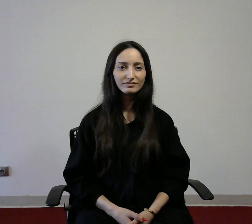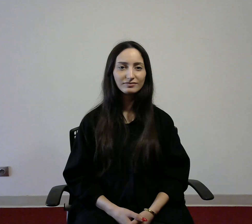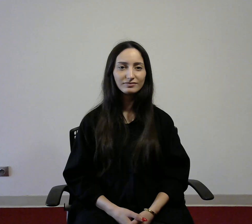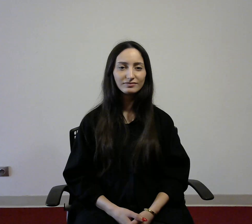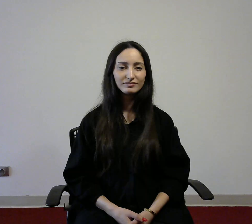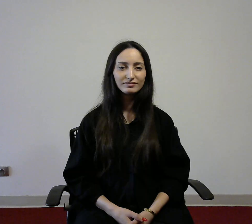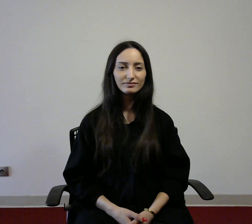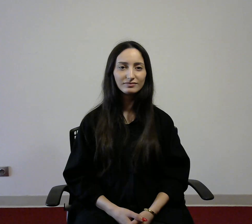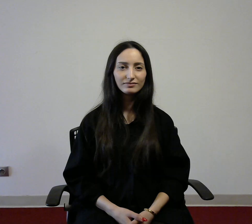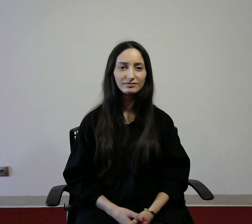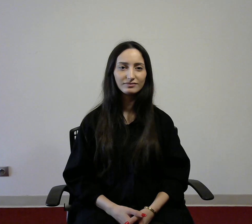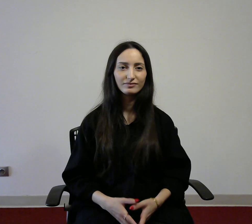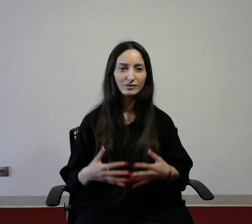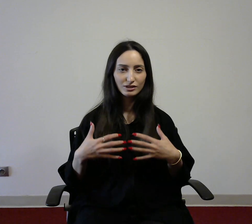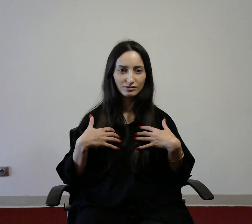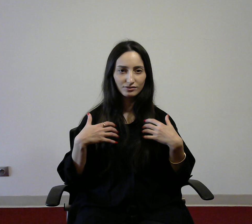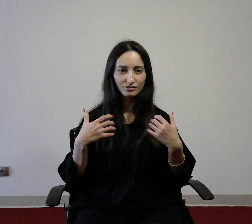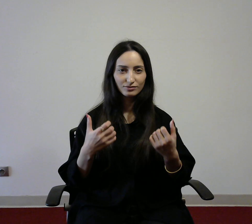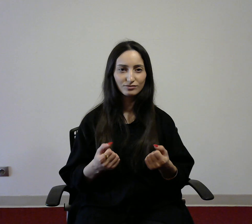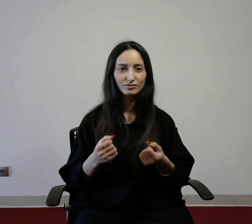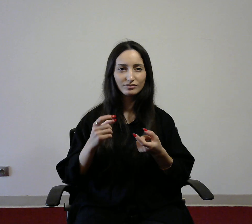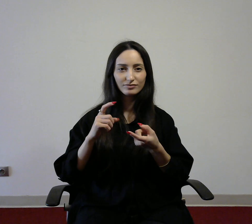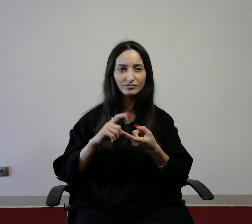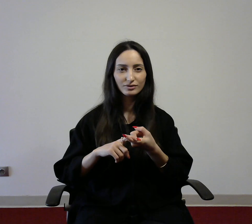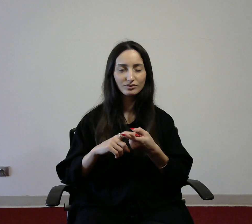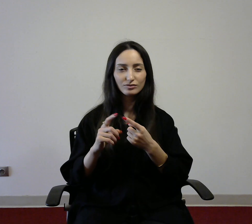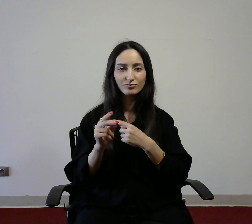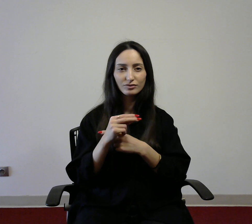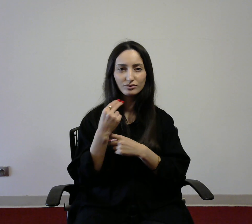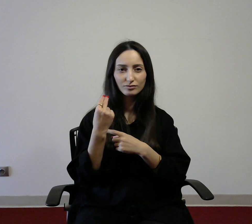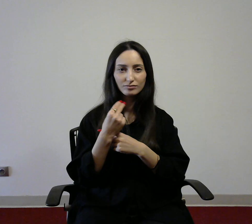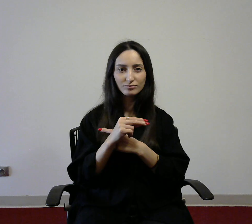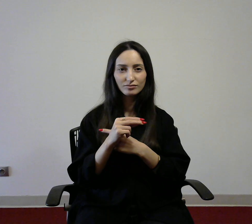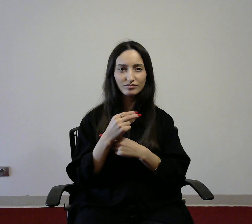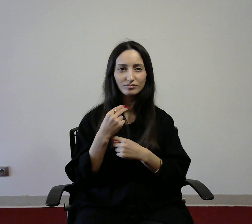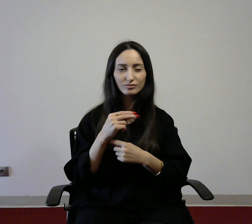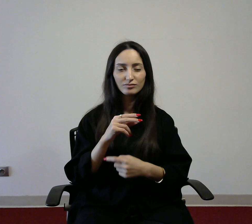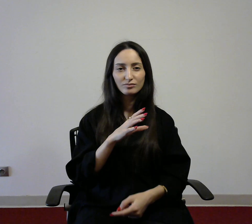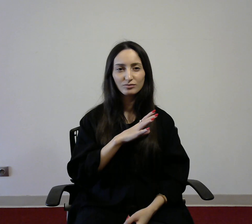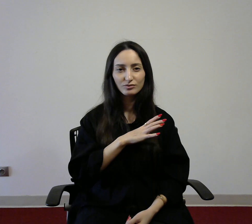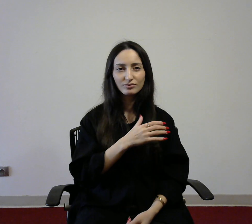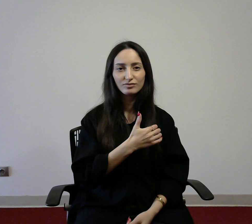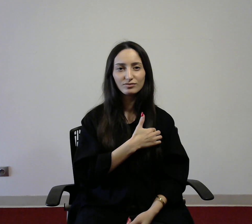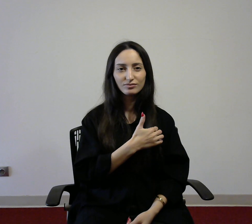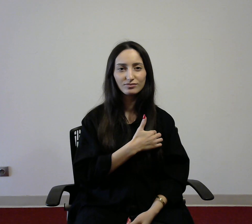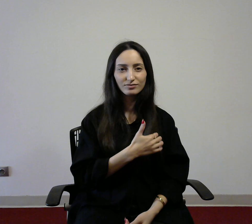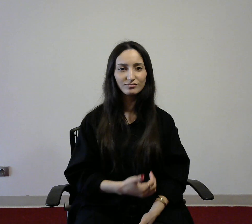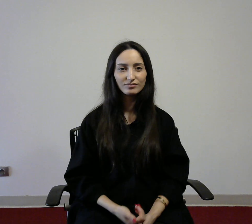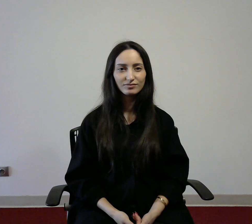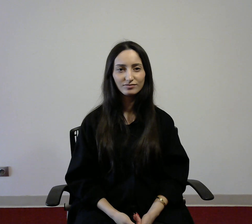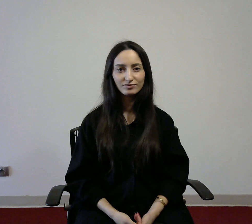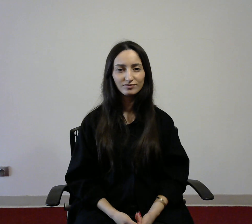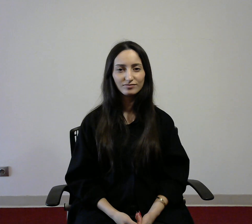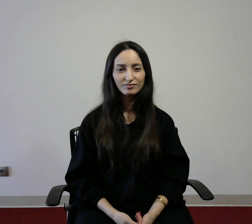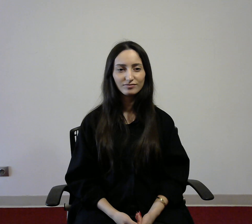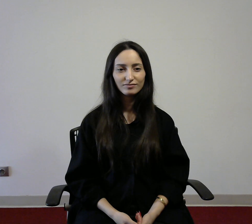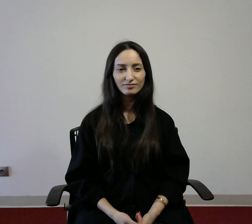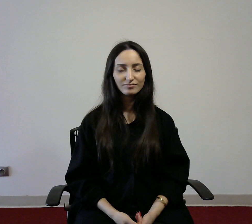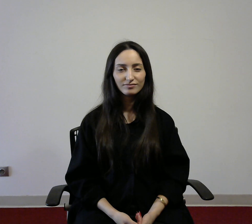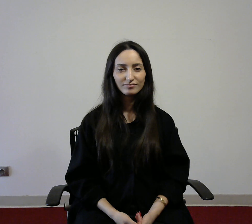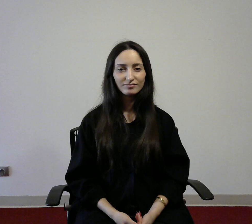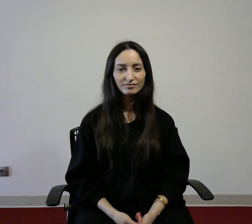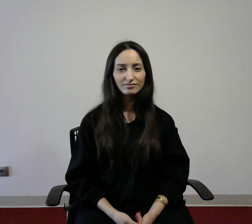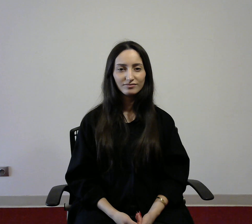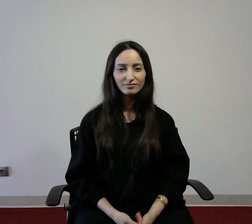Sağlamlığımla bağlı müalicə olmaq istəyirəm